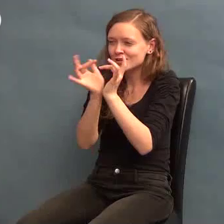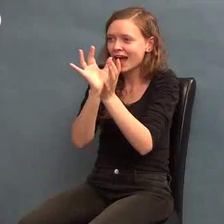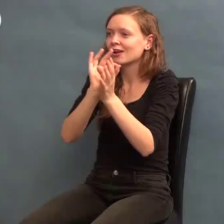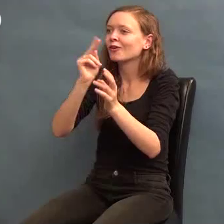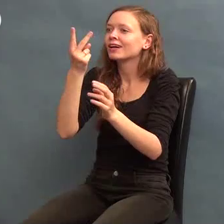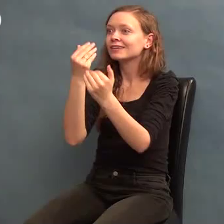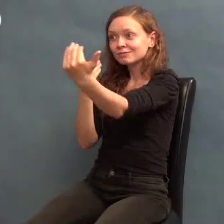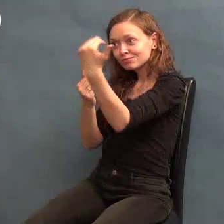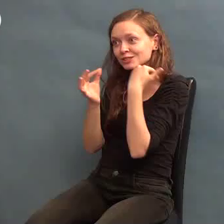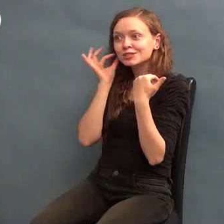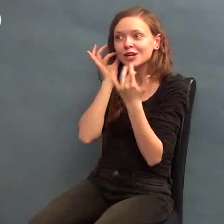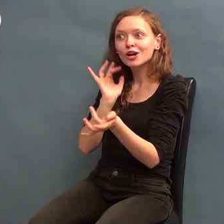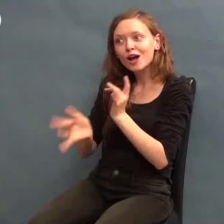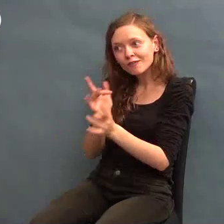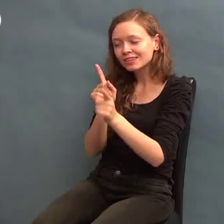Z drugiej strony nadjeżdża dziewczyna, też na rowerze.